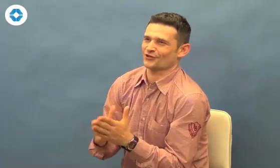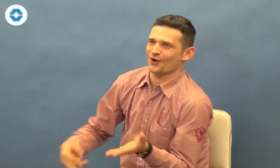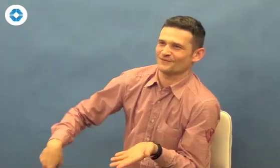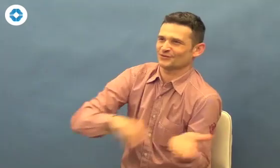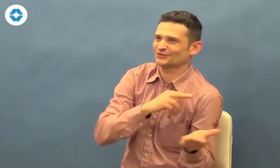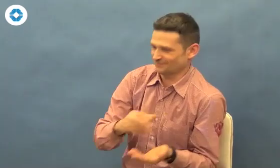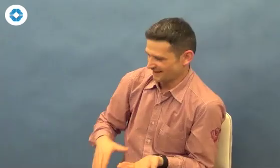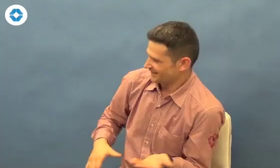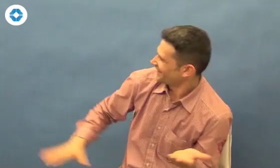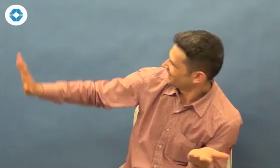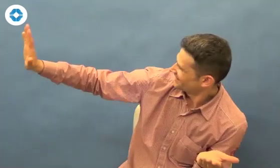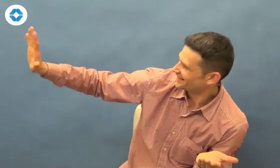Wracają razem z psem, machają na pożegnanie.